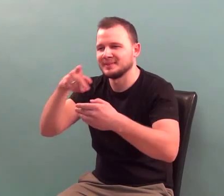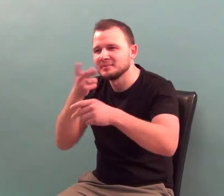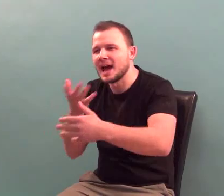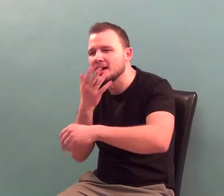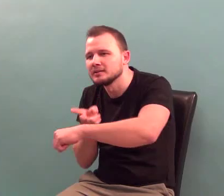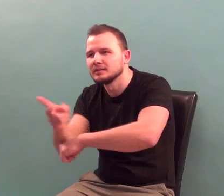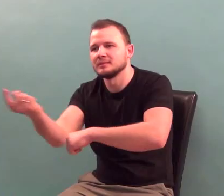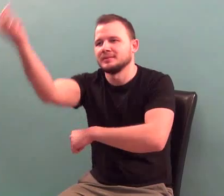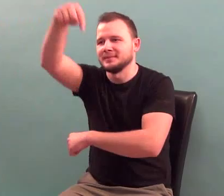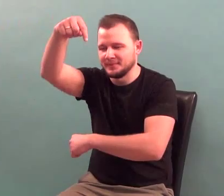Chce wejść do budynku, a potem na górę.